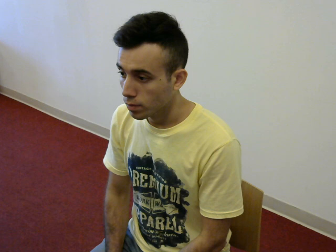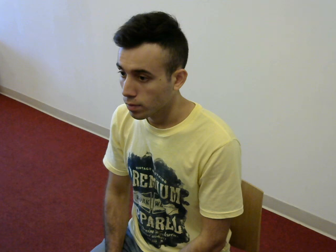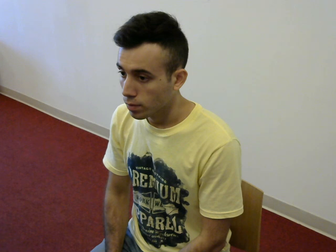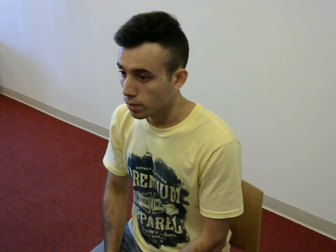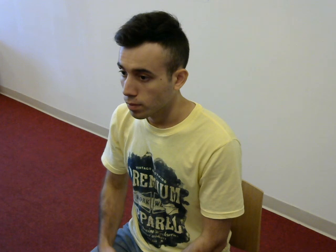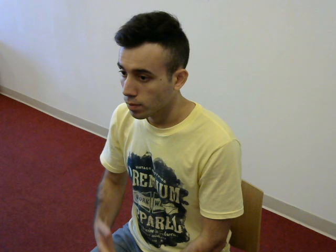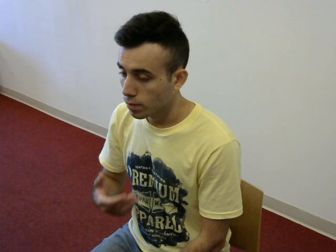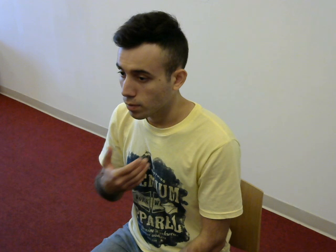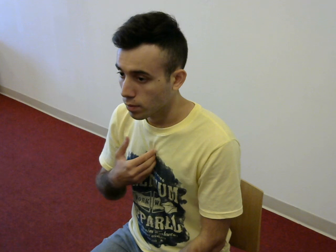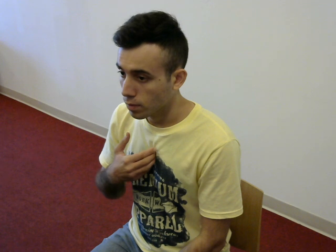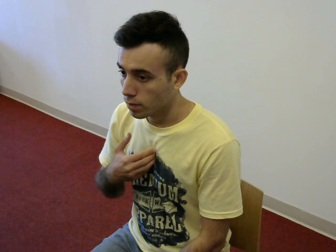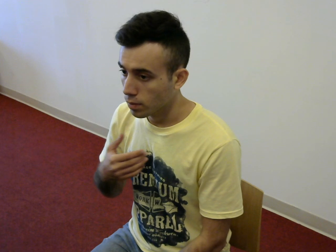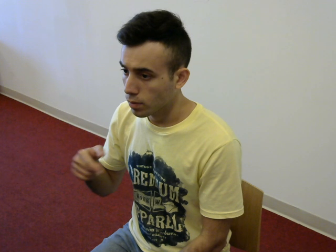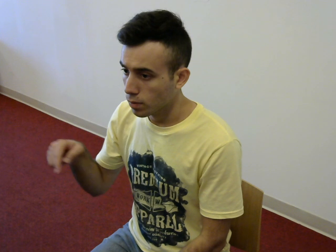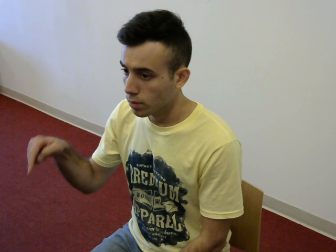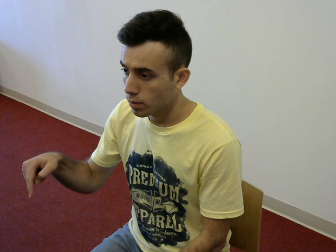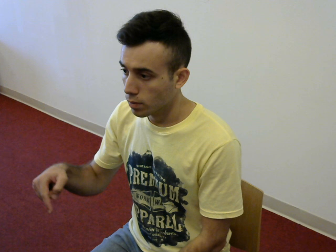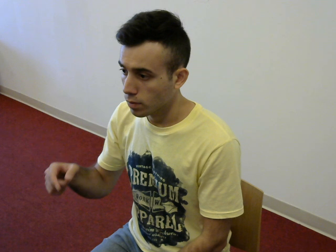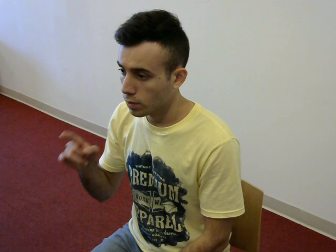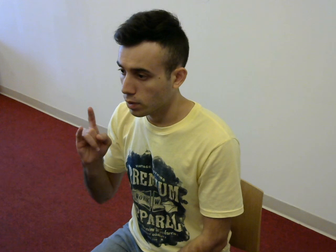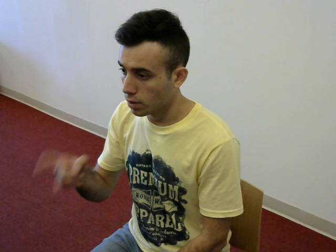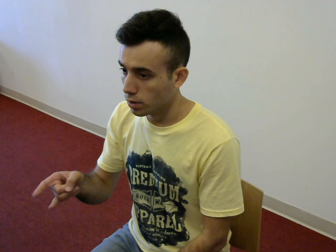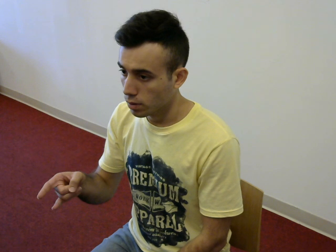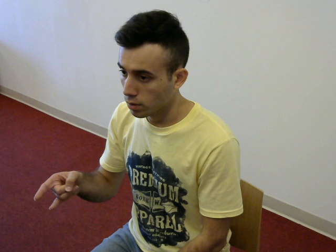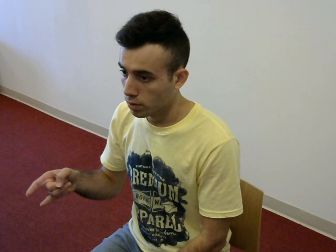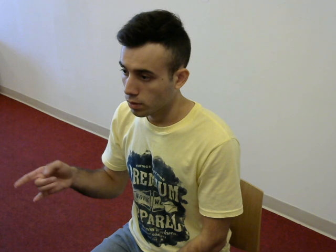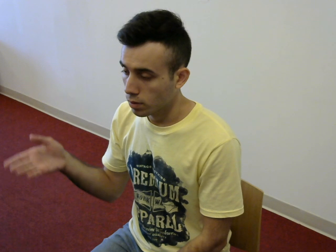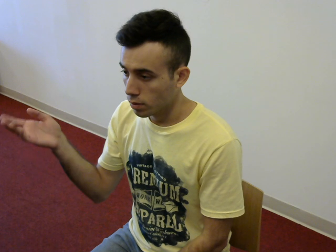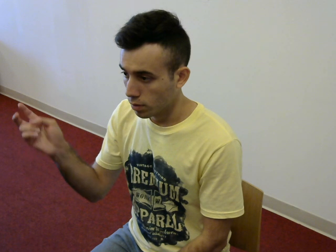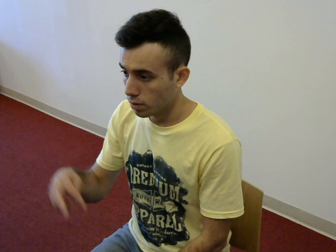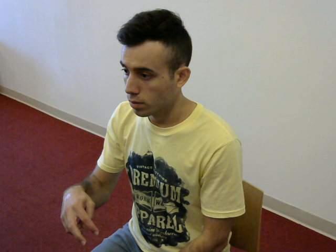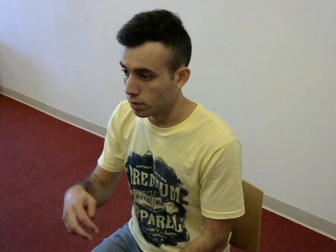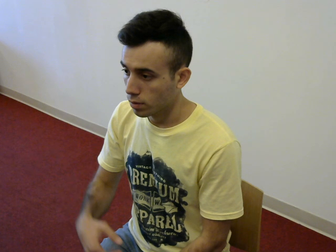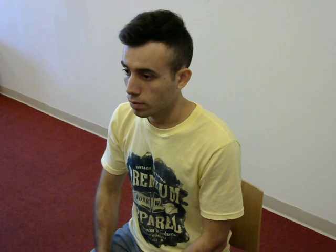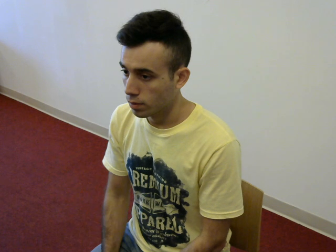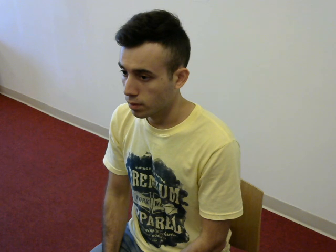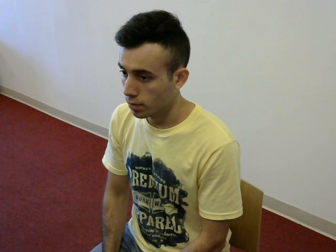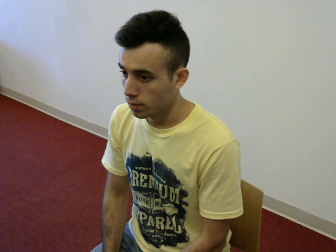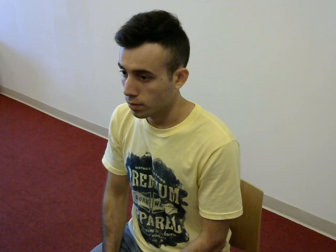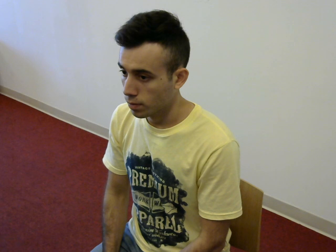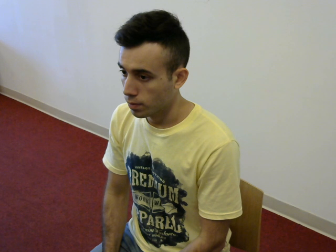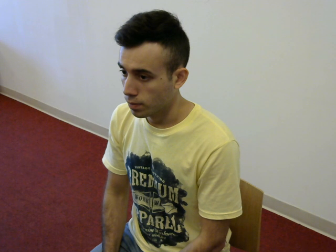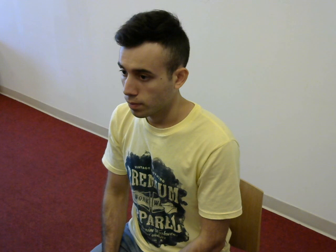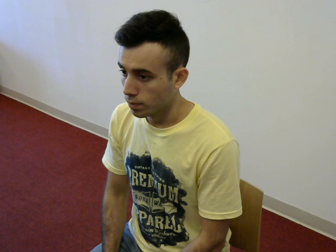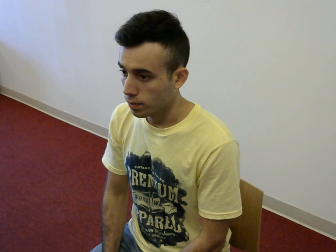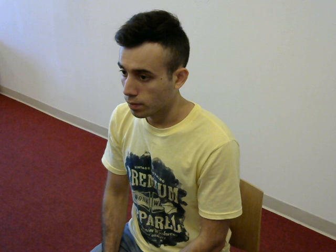Mən bura taksidə gəldim